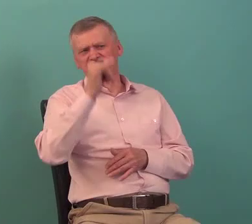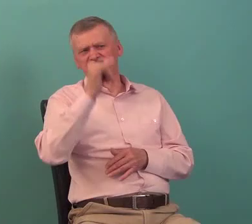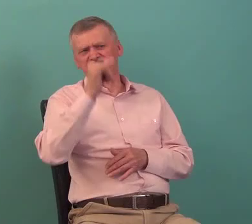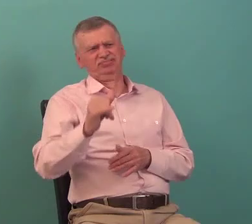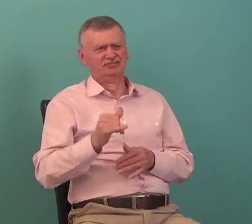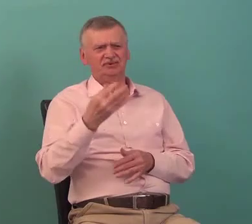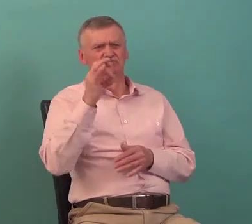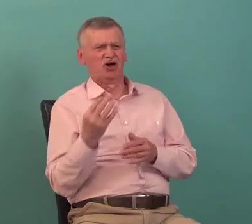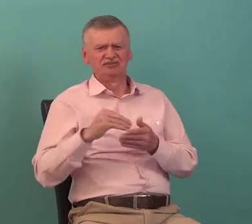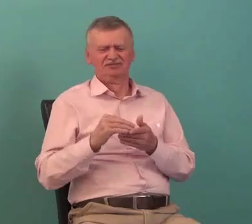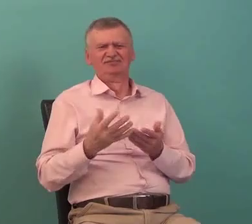Nie mogą dodać tych pięciu procent.